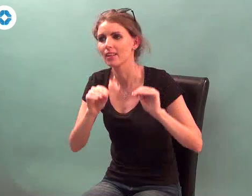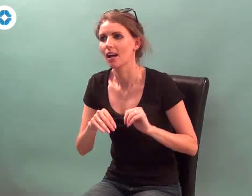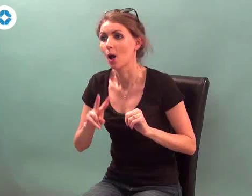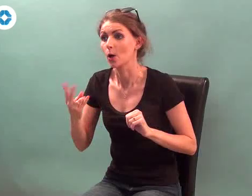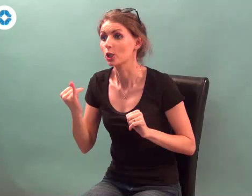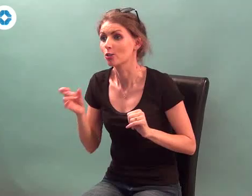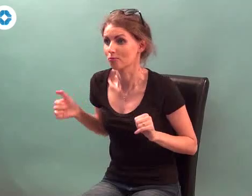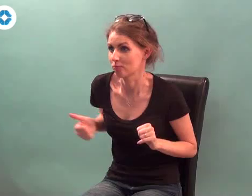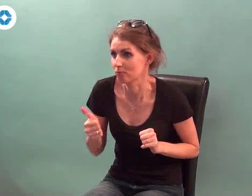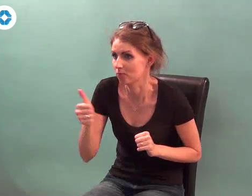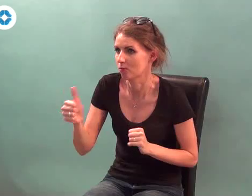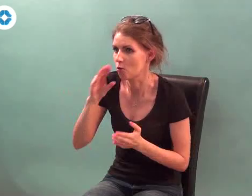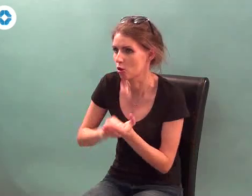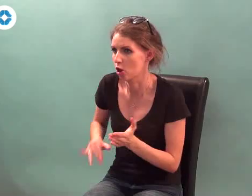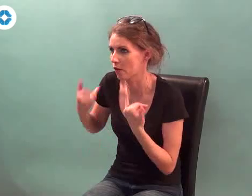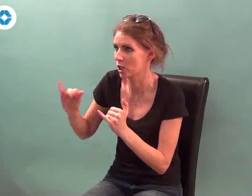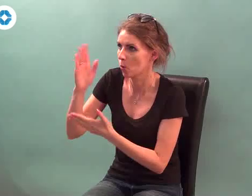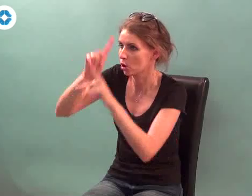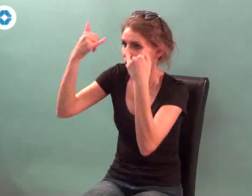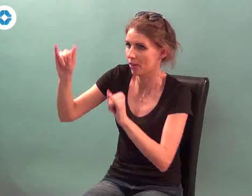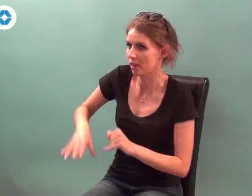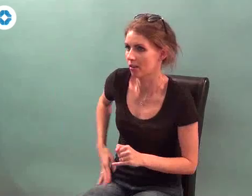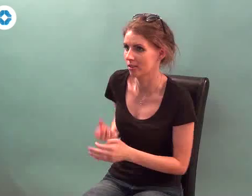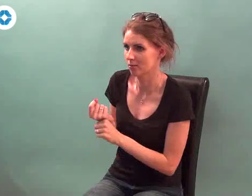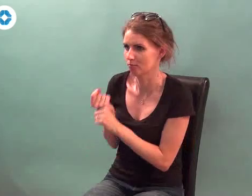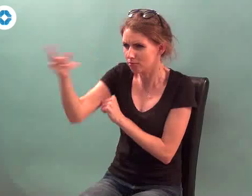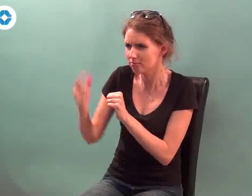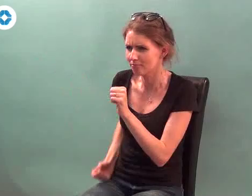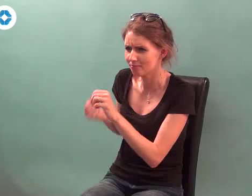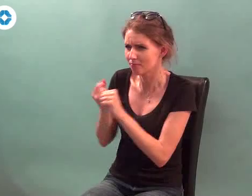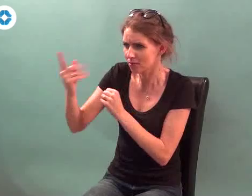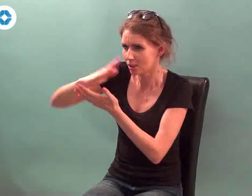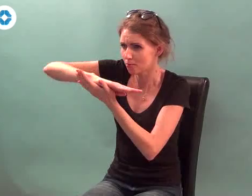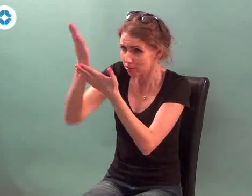Następnie dziecko idzie i znowu w inne okno rzuca kamieniem i rozbija je.